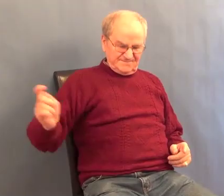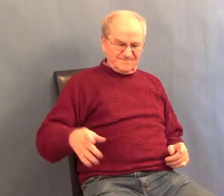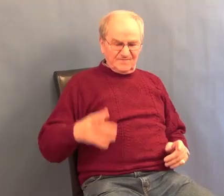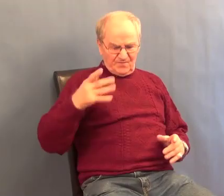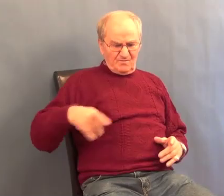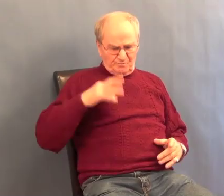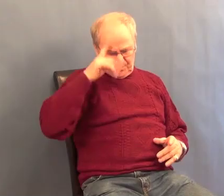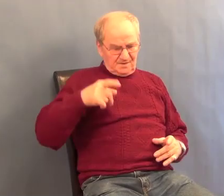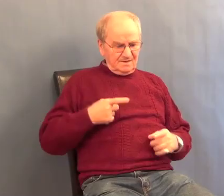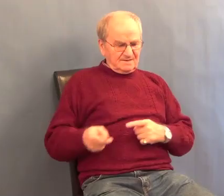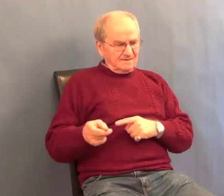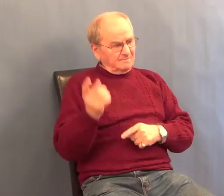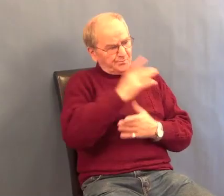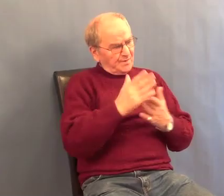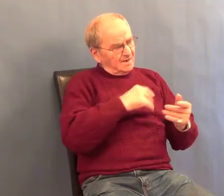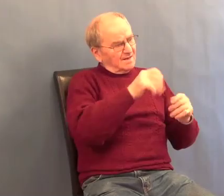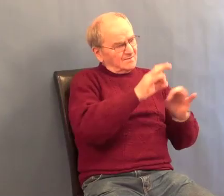Bo policjant wie, rozpoznał, że do rzucania namawiał go tata, namawiał go, żeby rozbijał szyby, a on mógł je naprawiać.